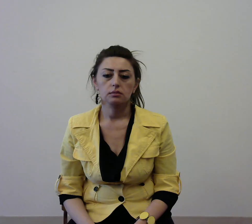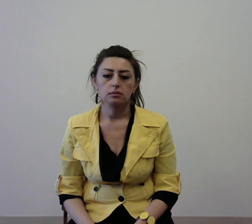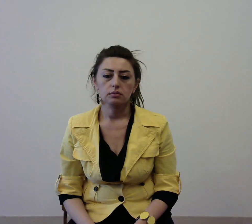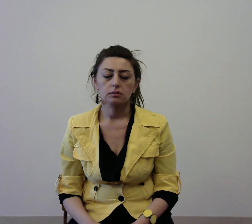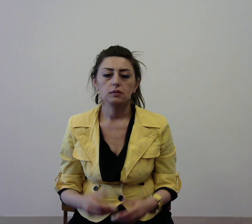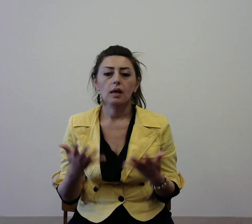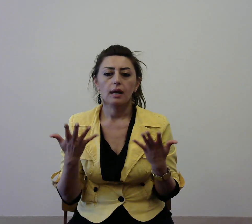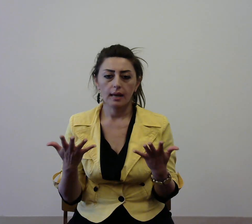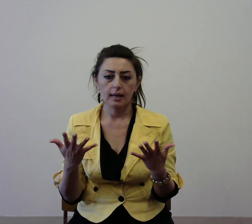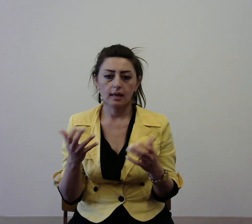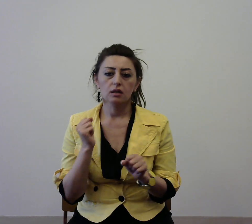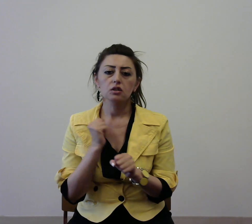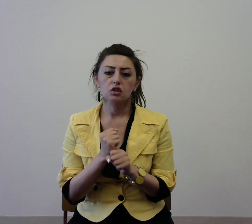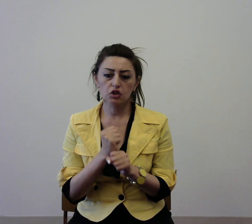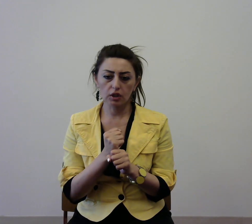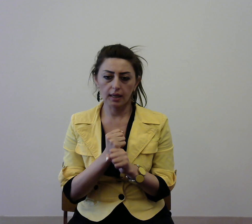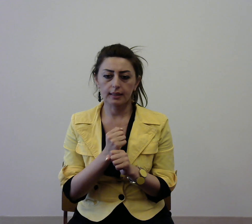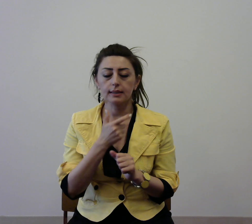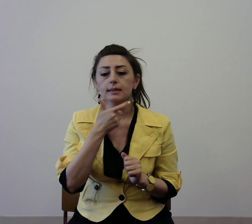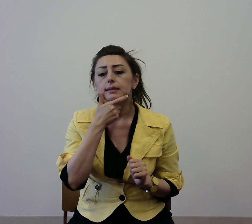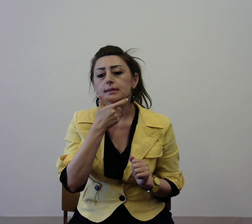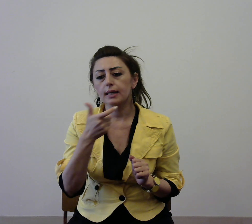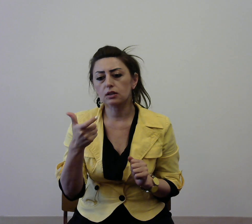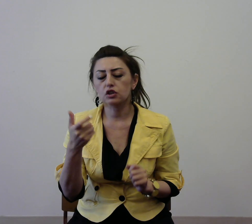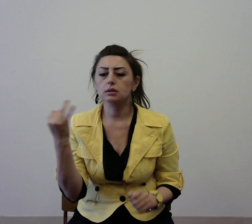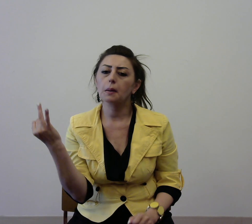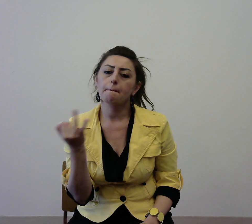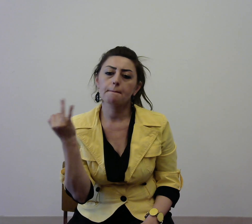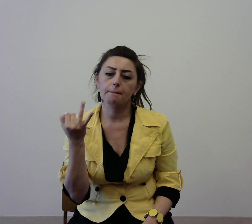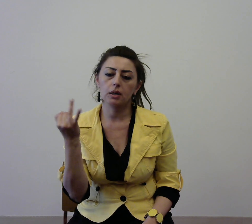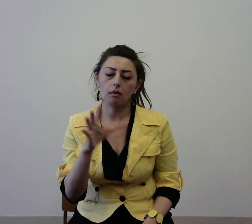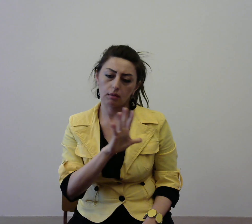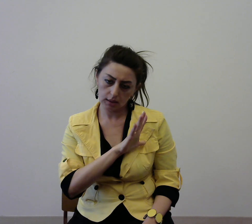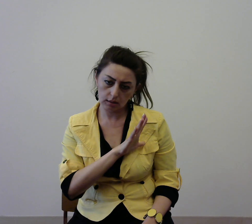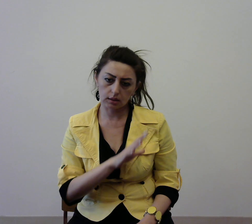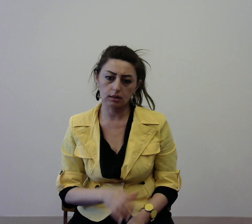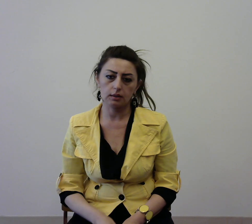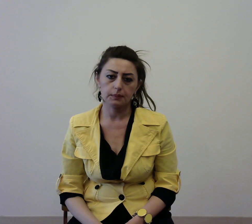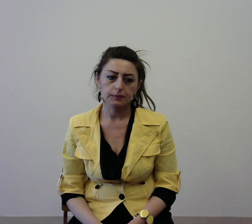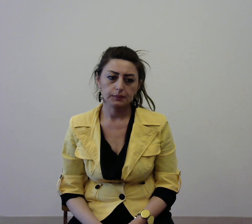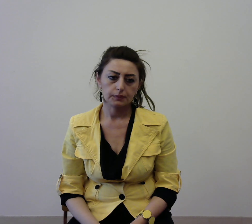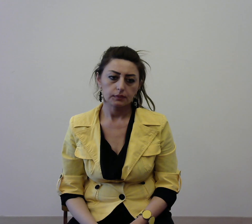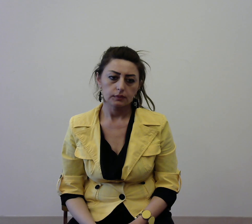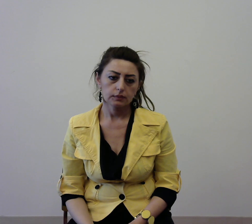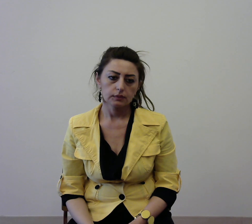Əl işləri sərgisi maraqlı idi